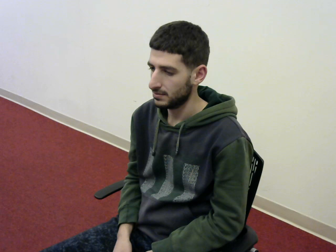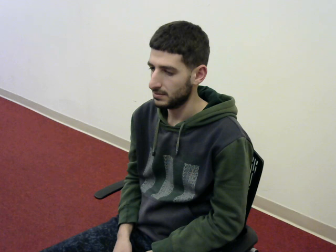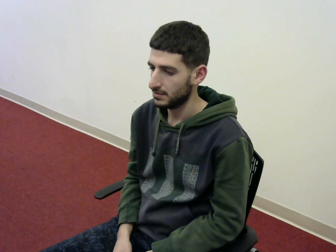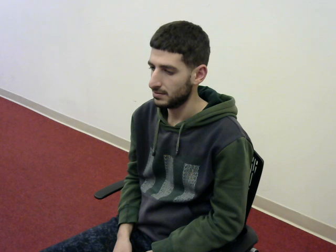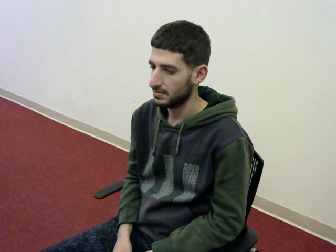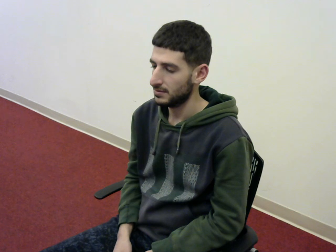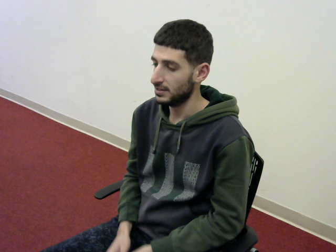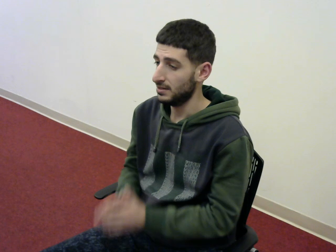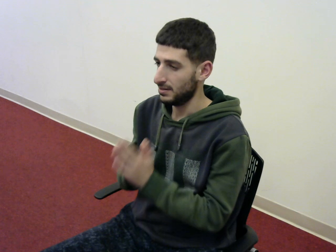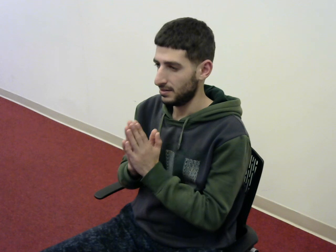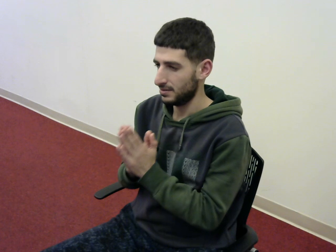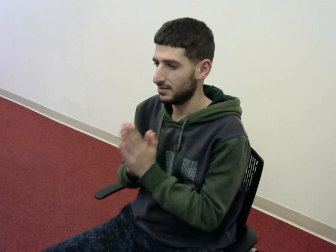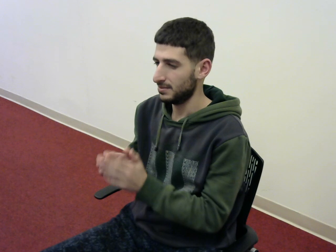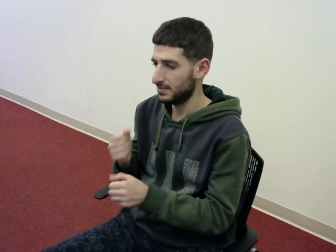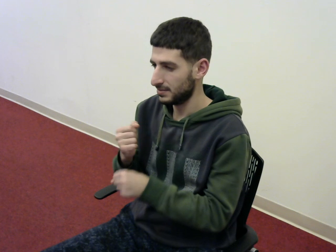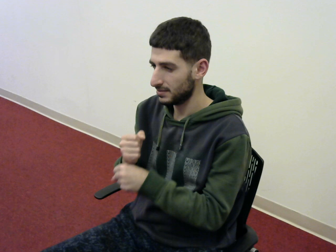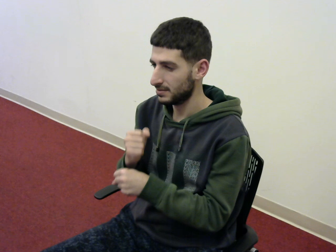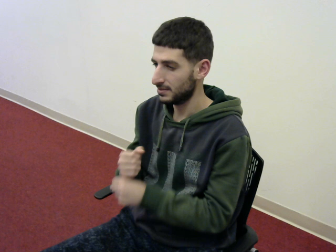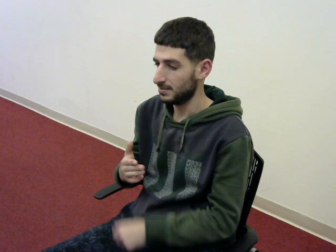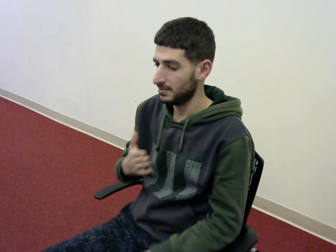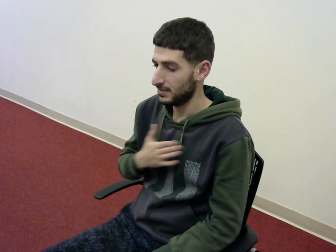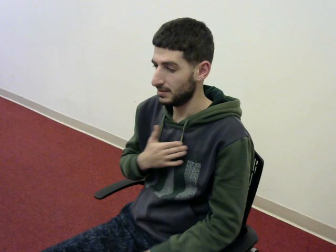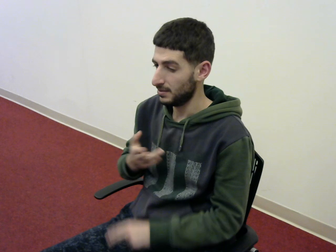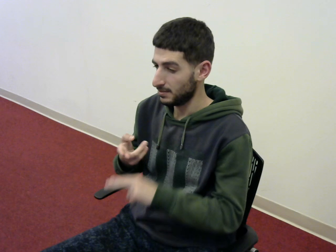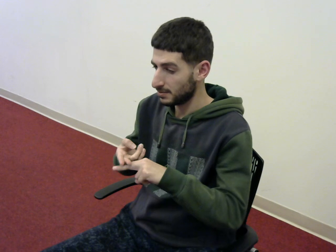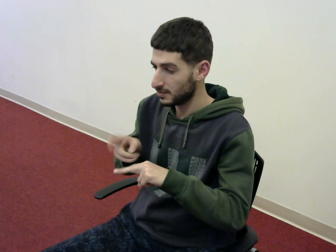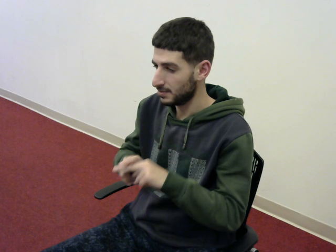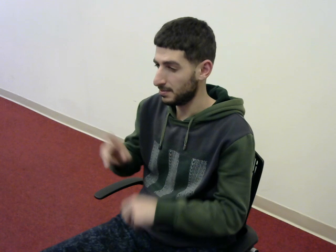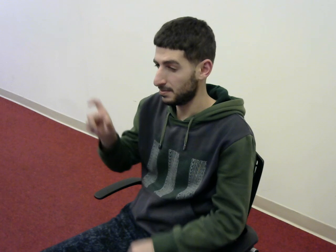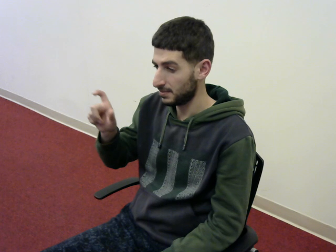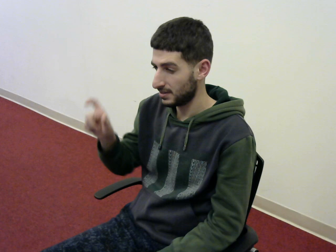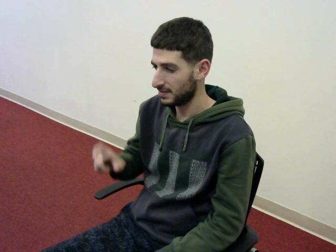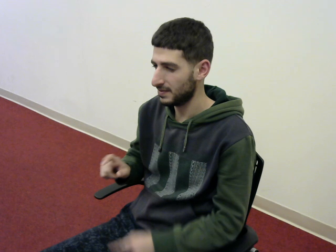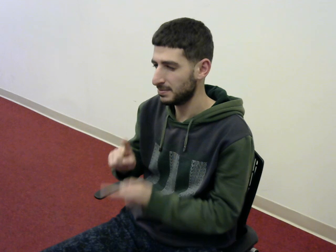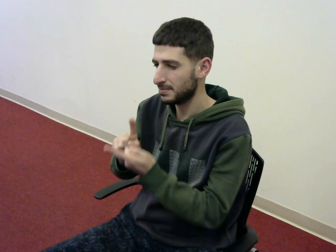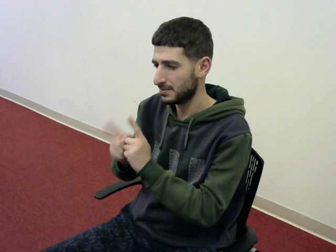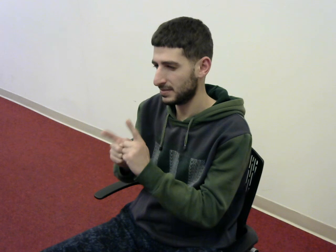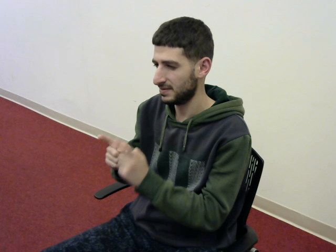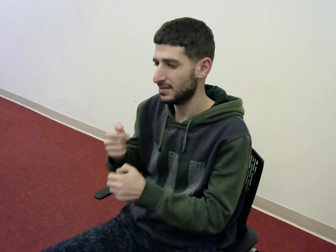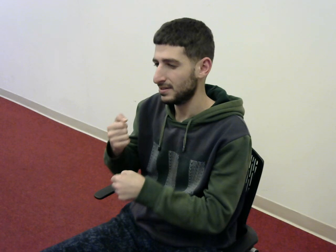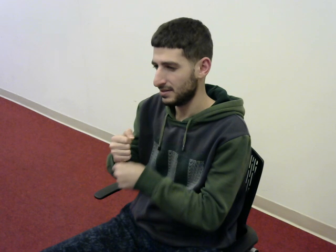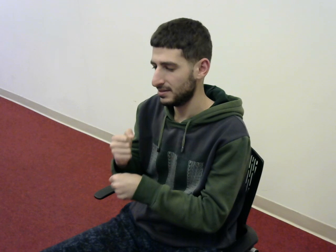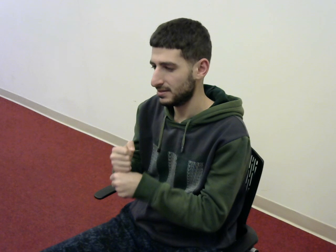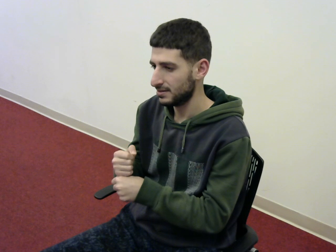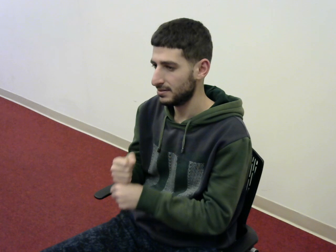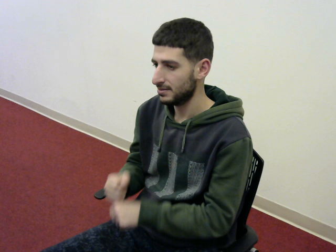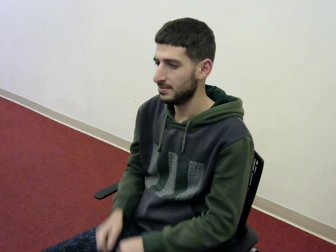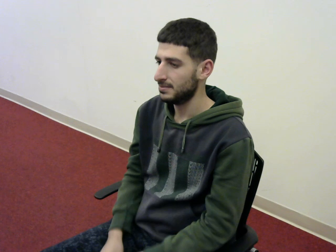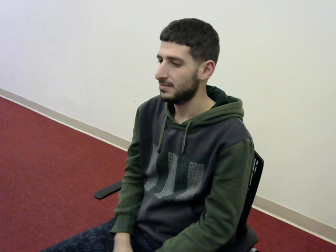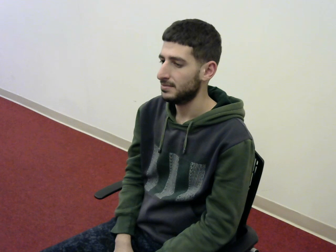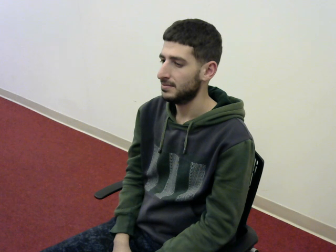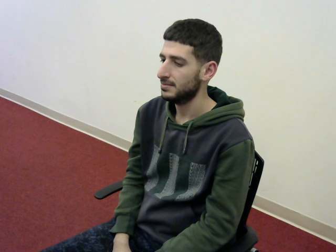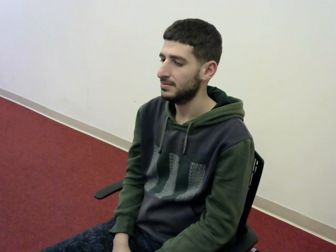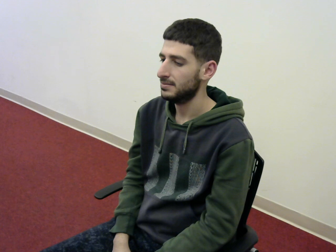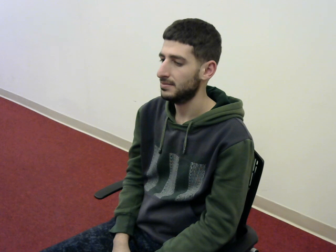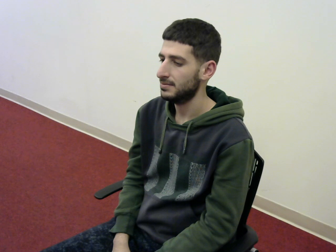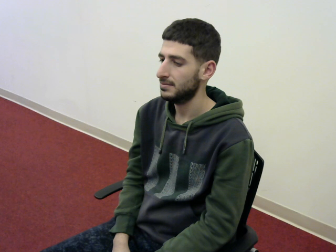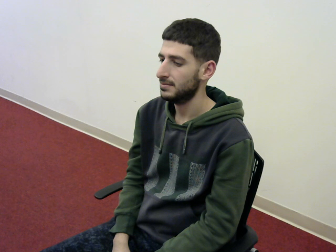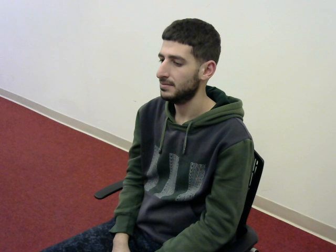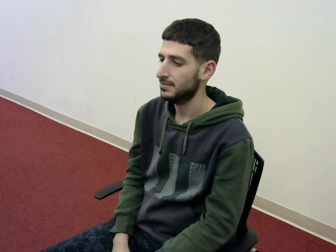Xahiş edirəm, mənə bu şeiri tərcümə edin